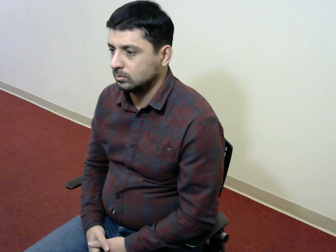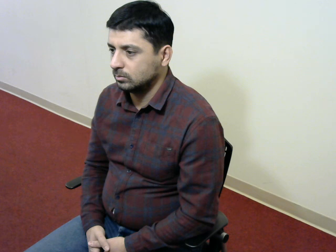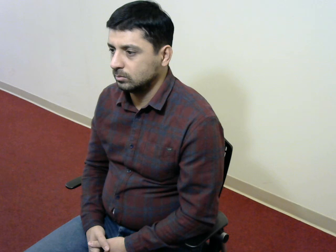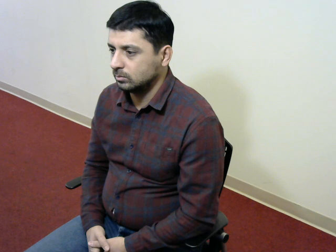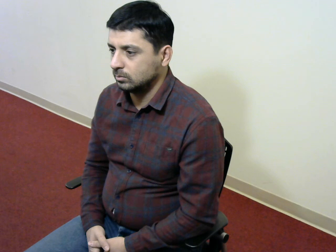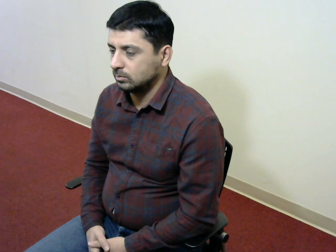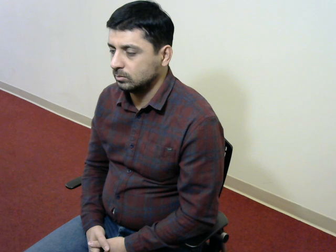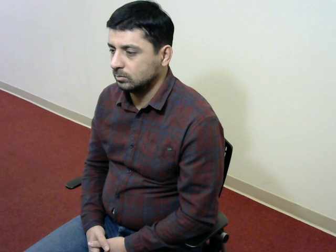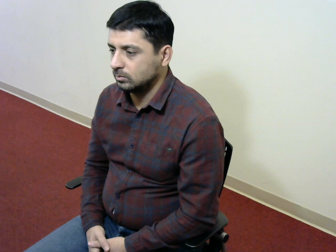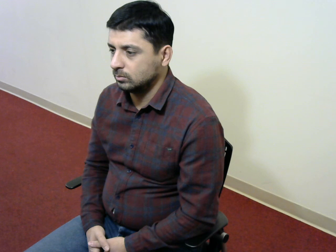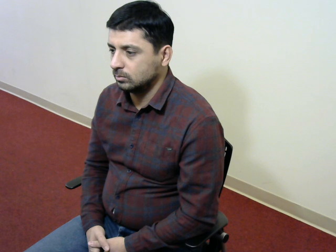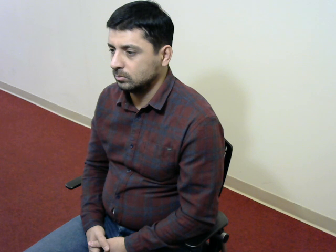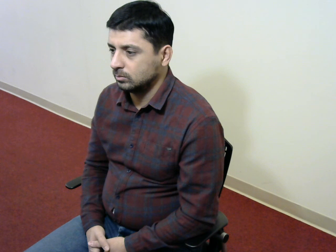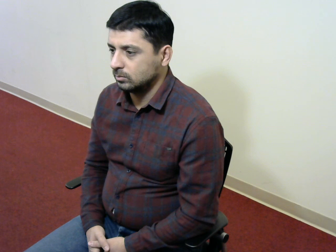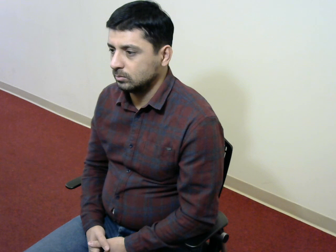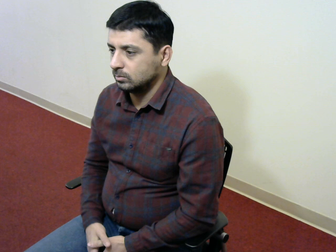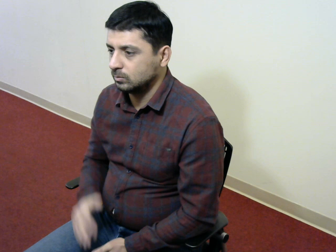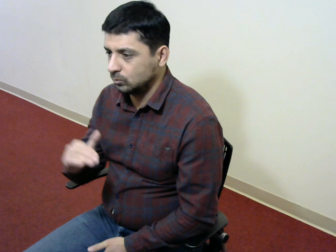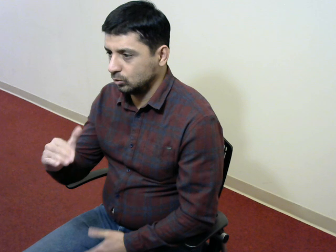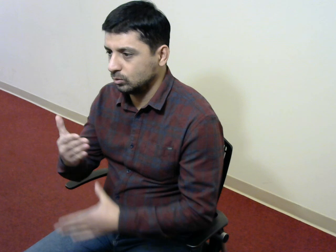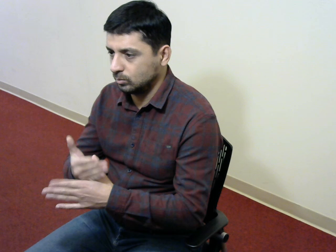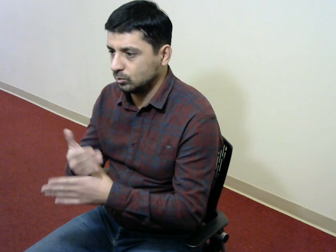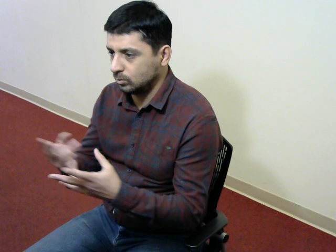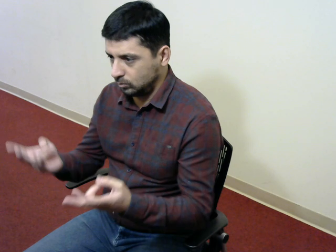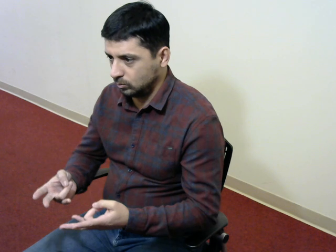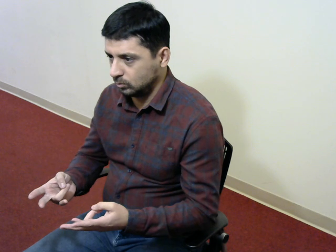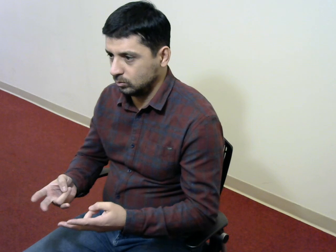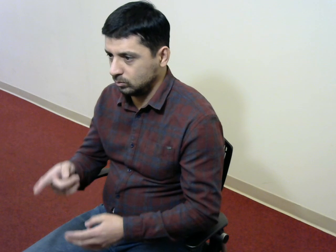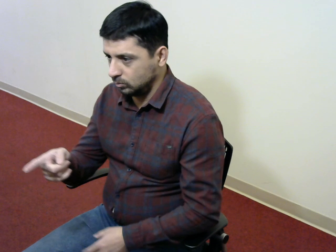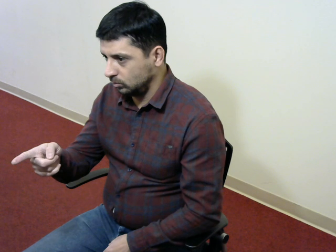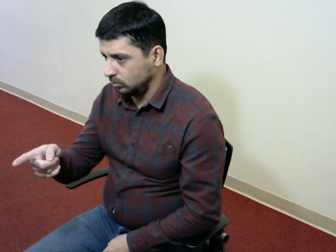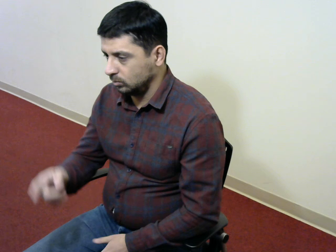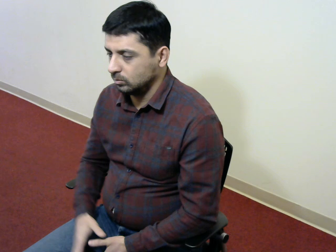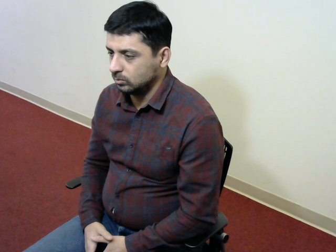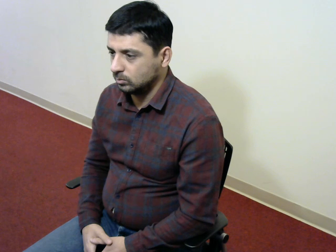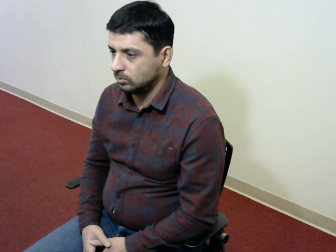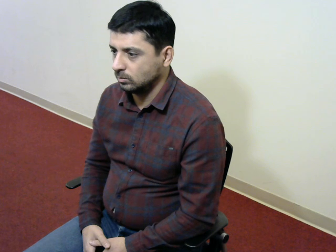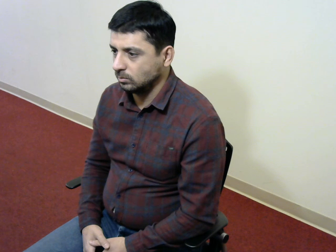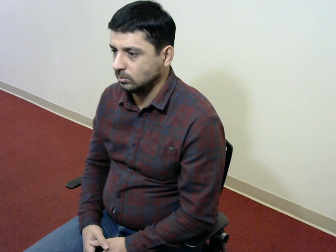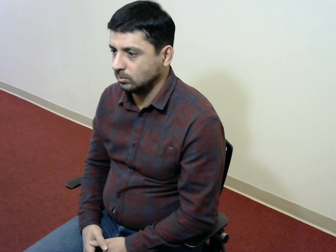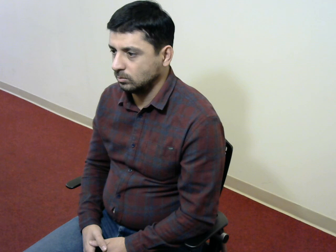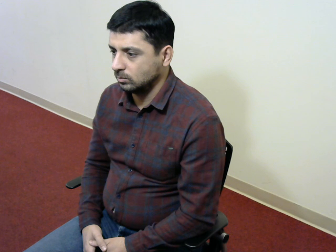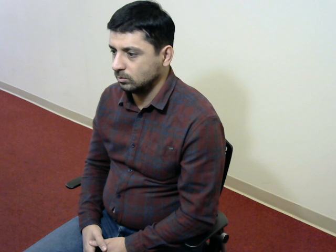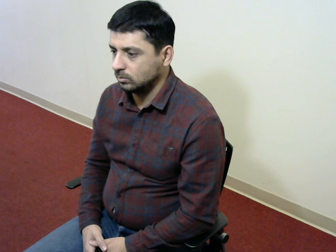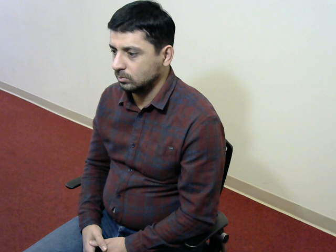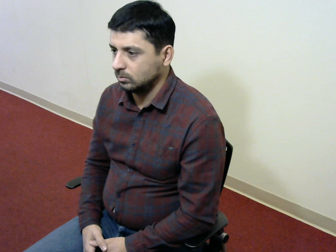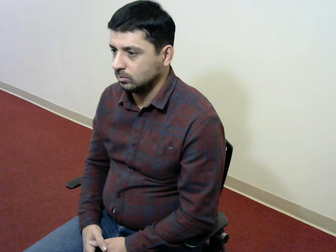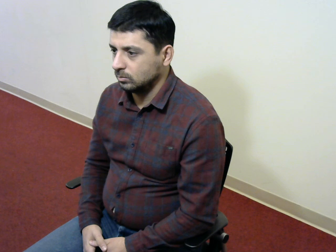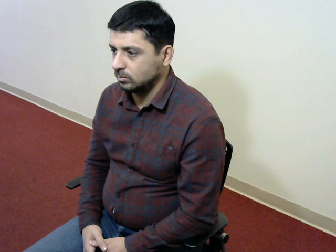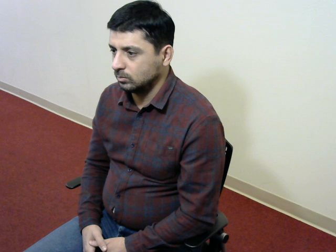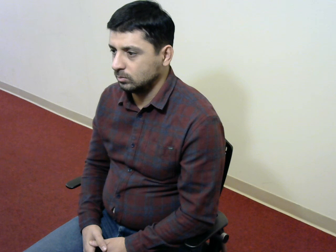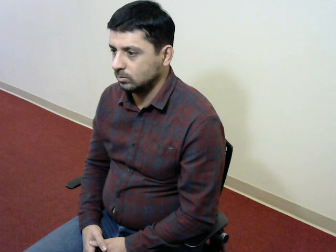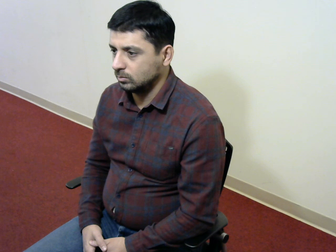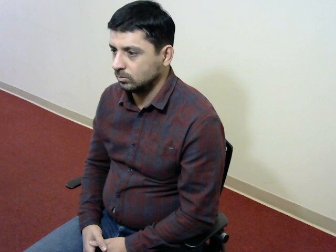Sizə kömək lazımdır mı?